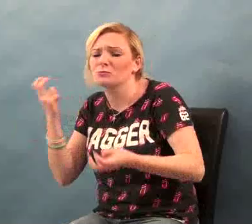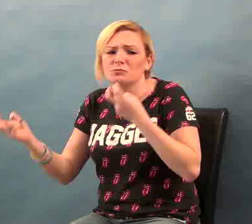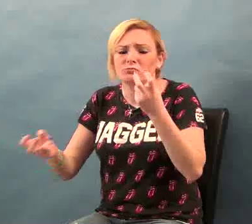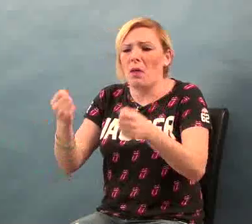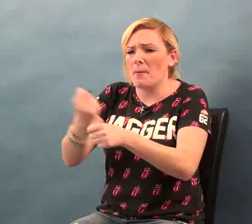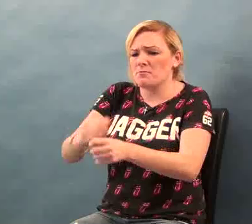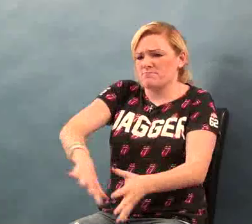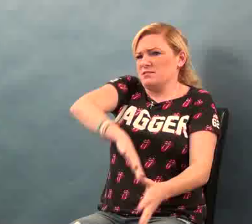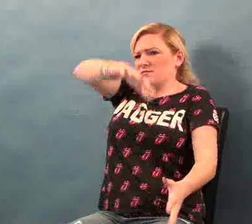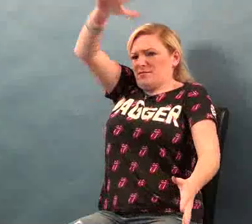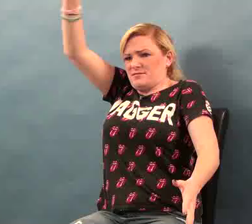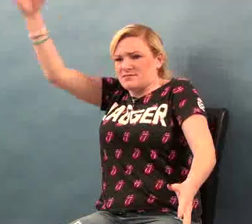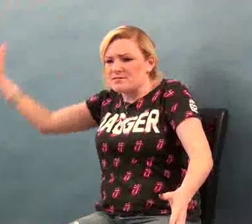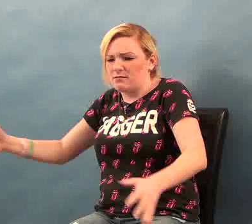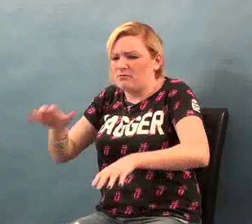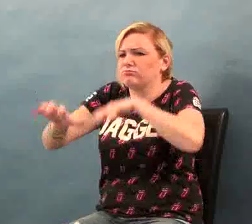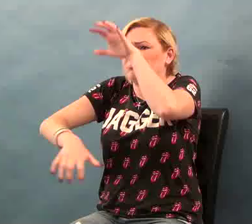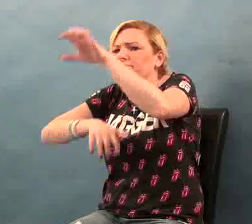Chłopiec wspiął się na duży kamień.